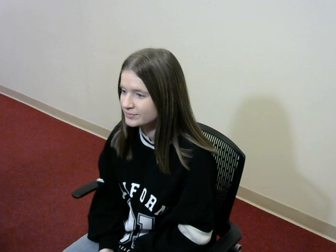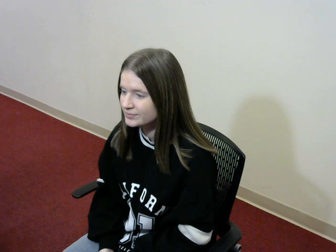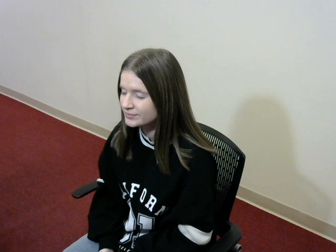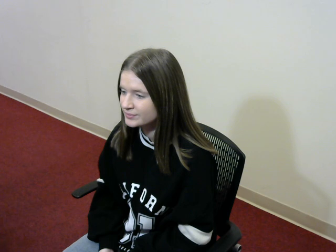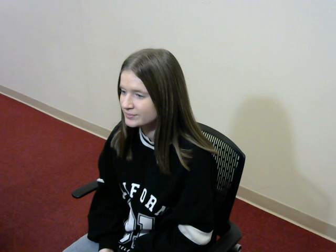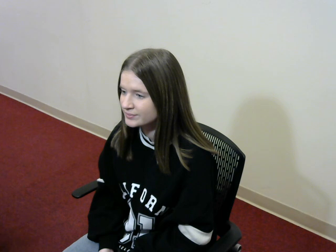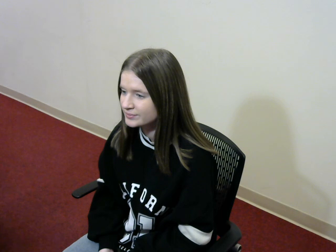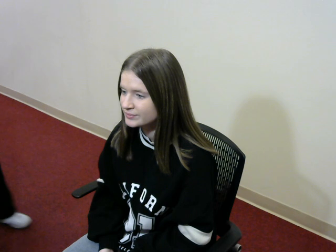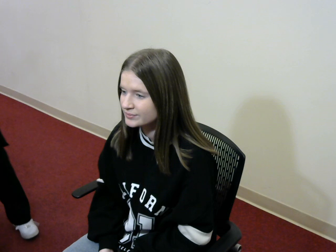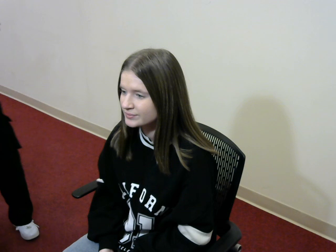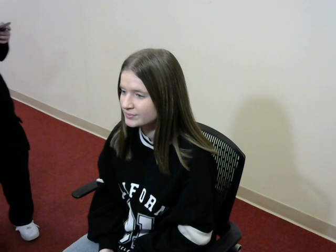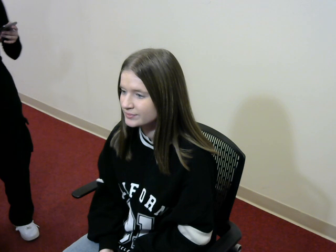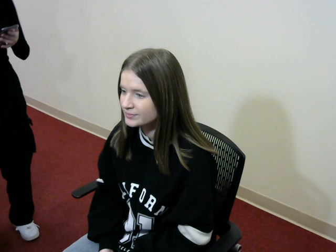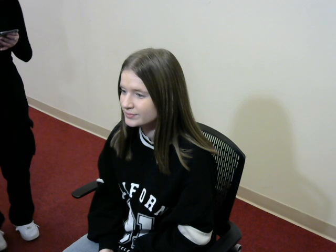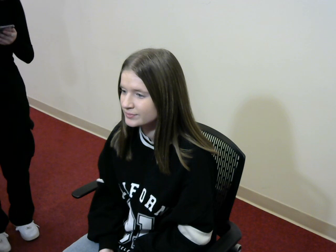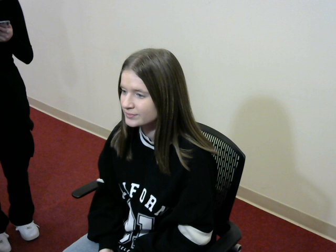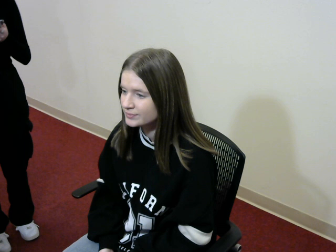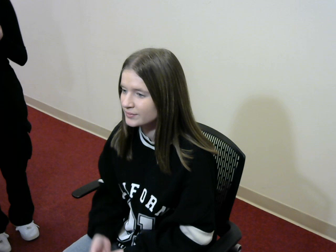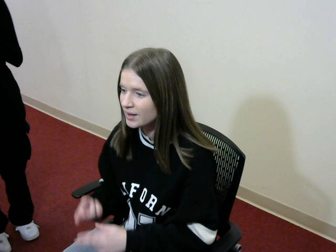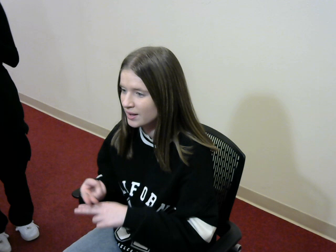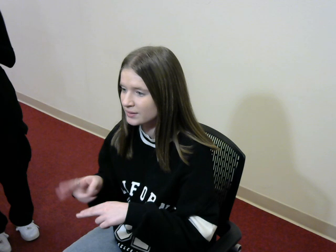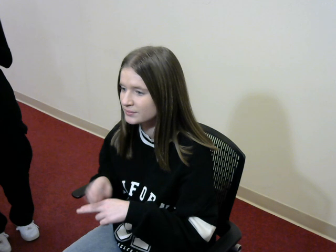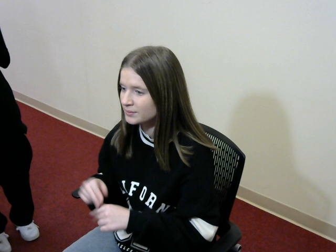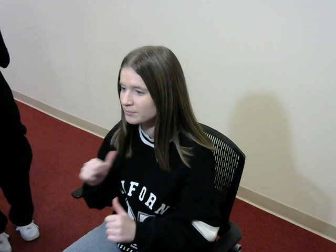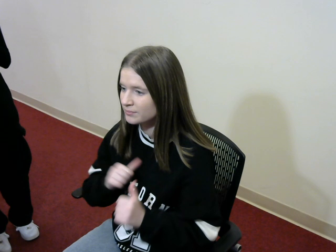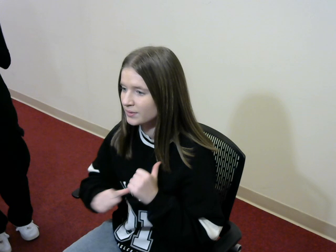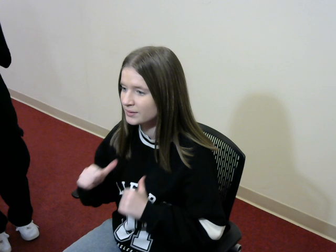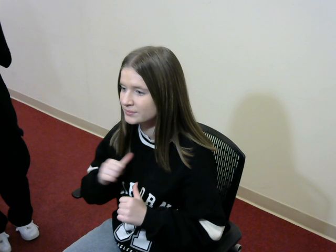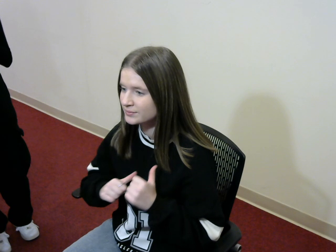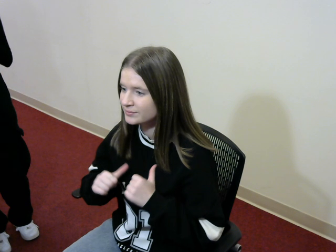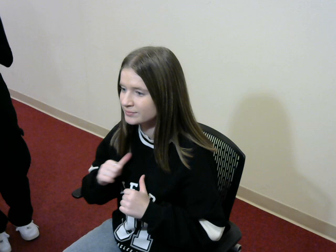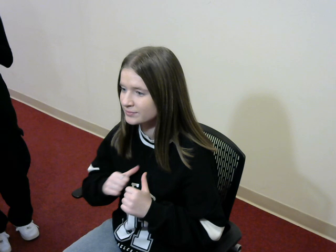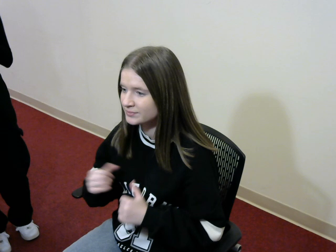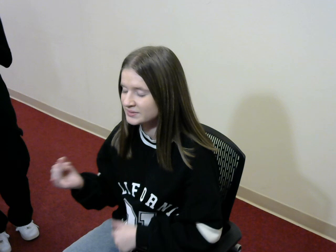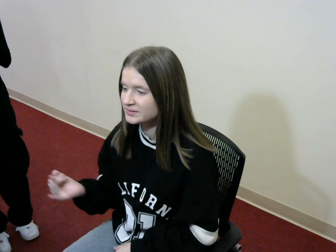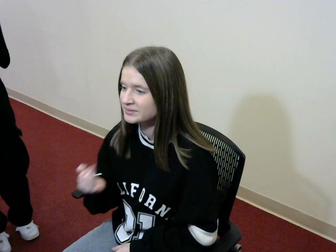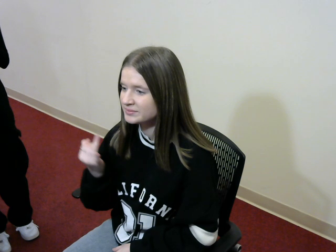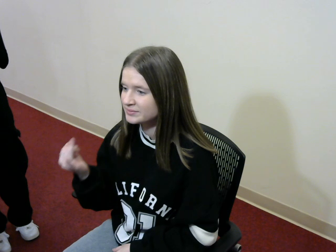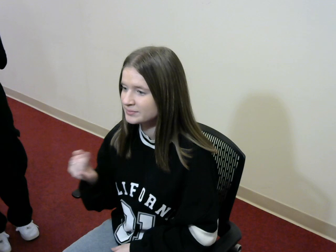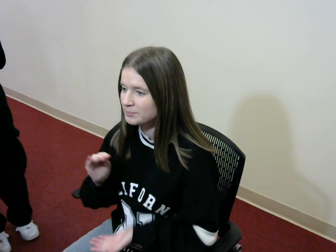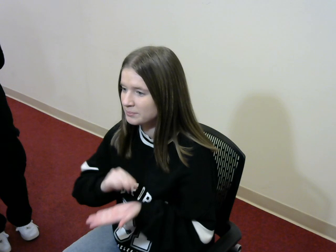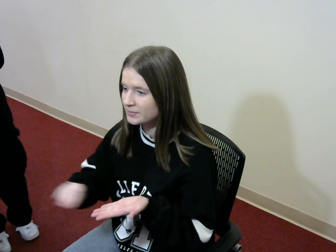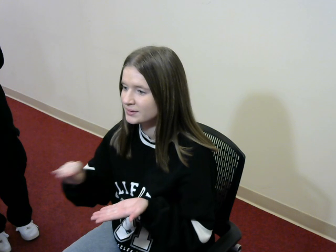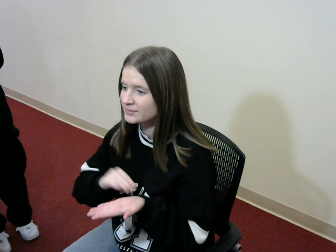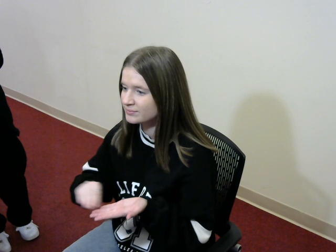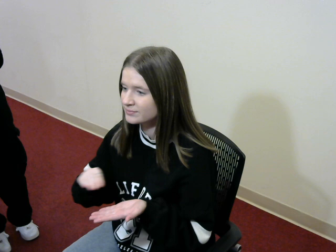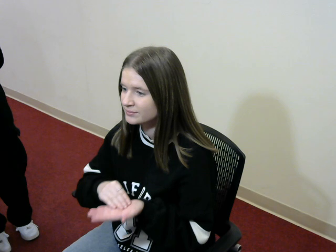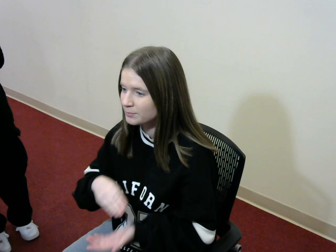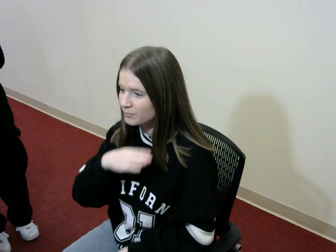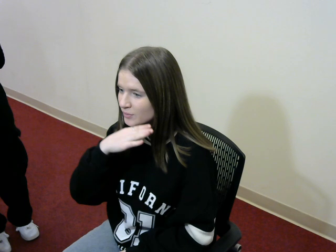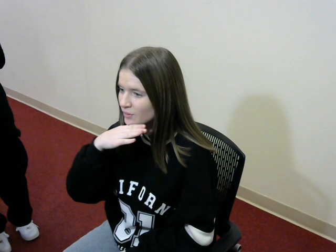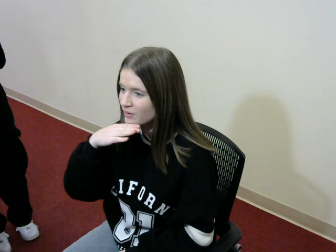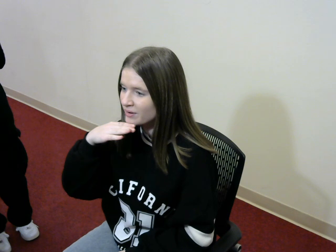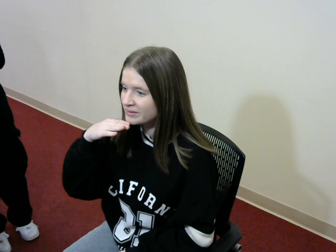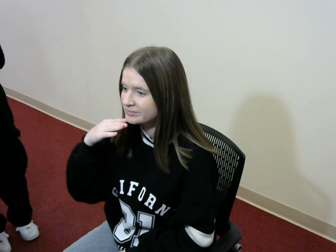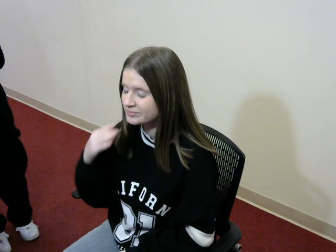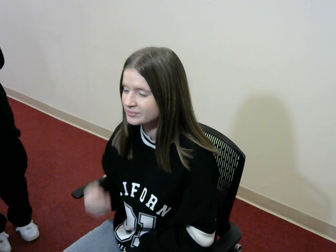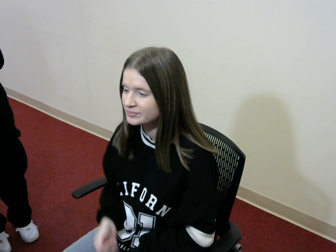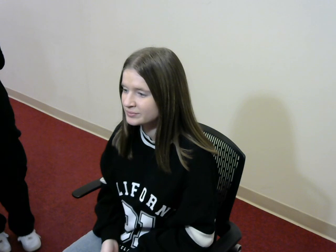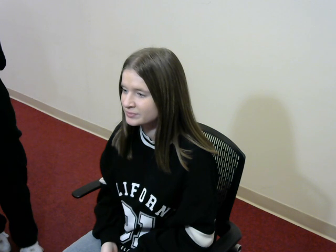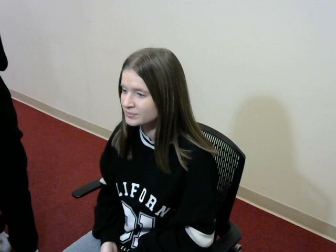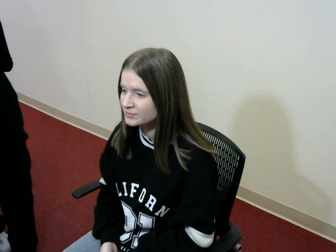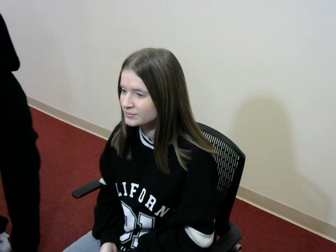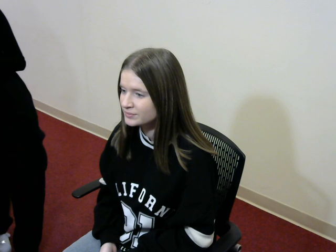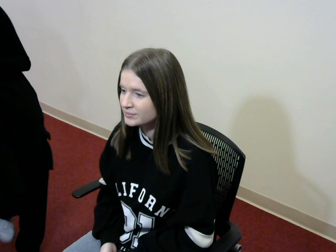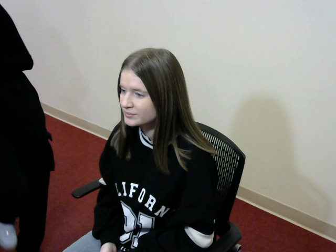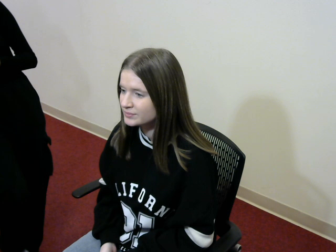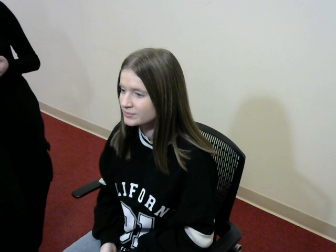Bu müəllimin maraqlı yazıları çoxdur